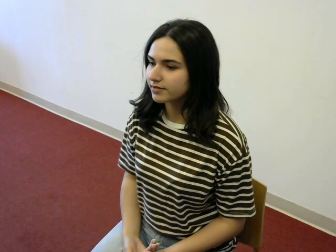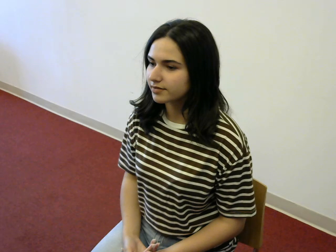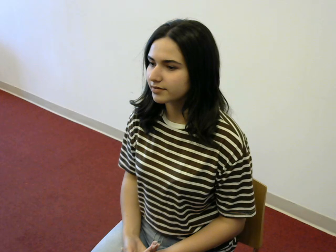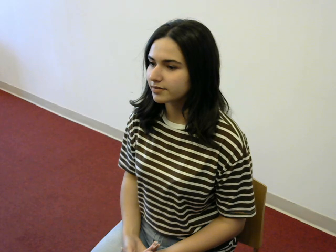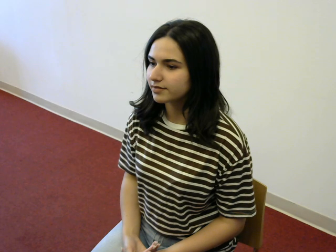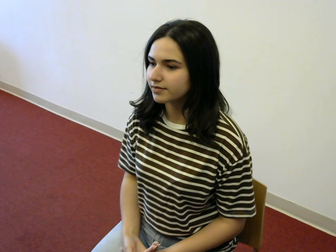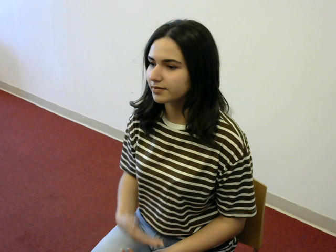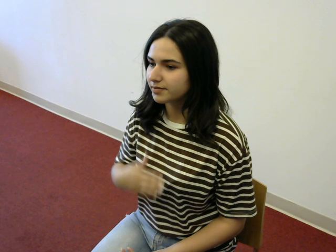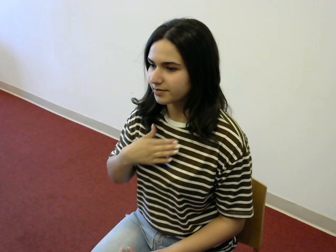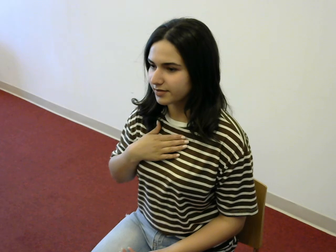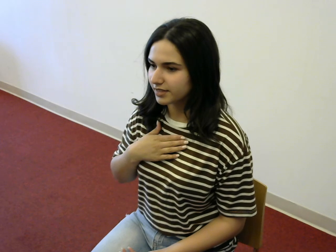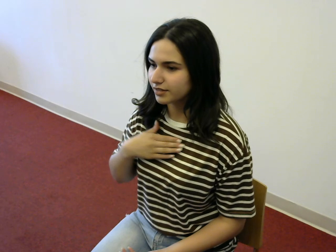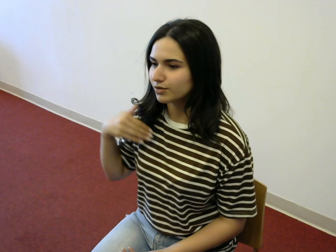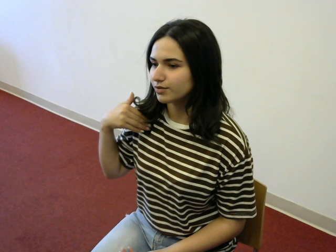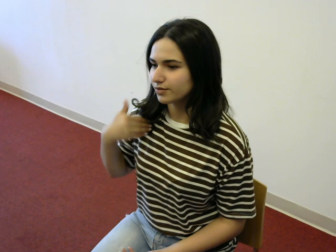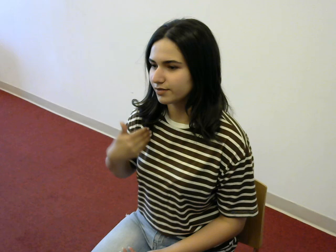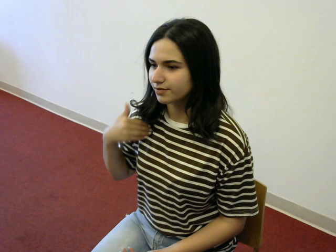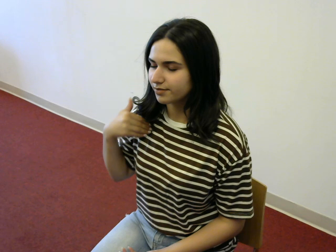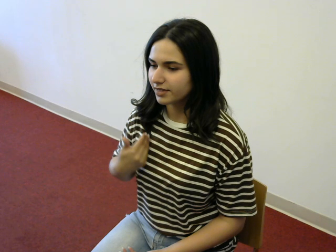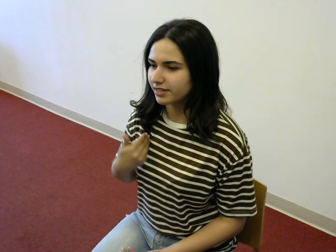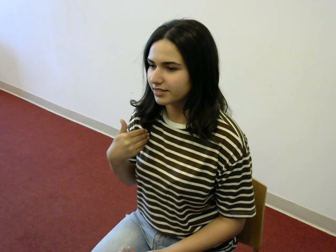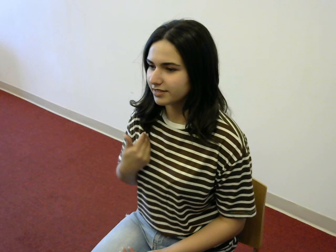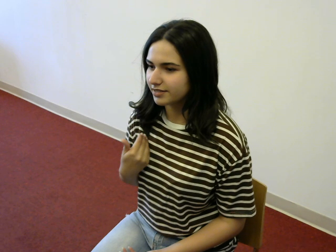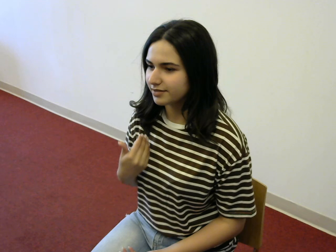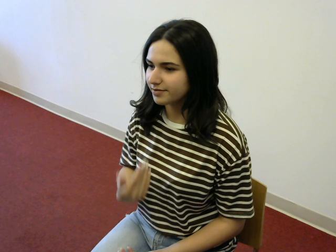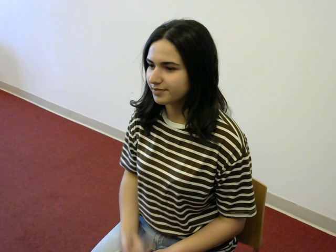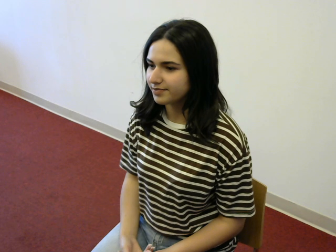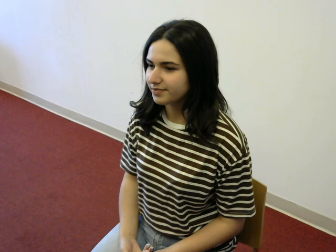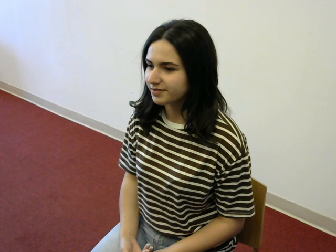Mən subayam